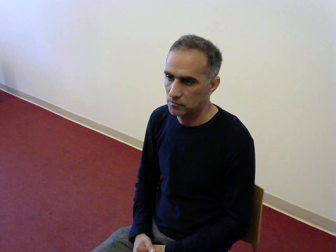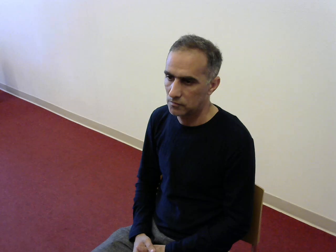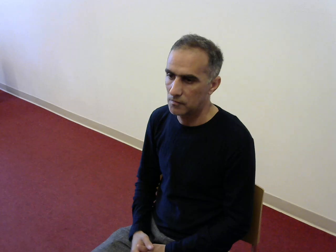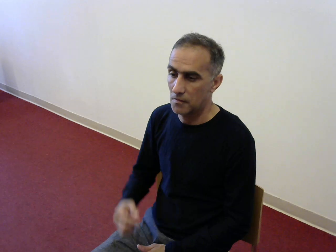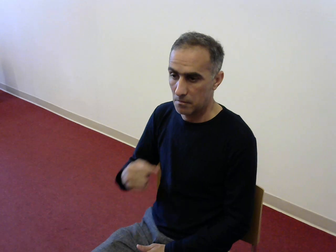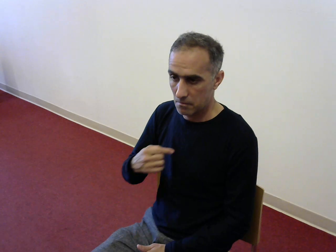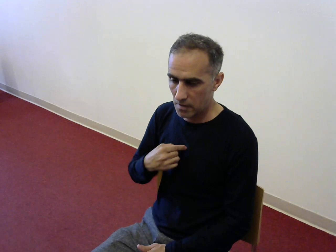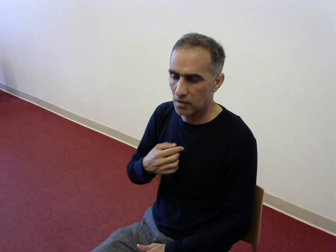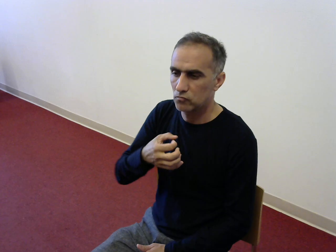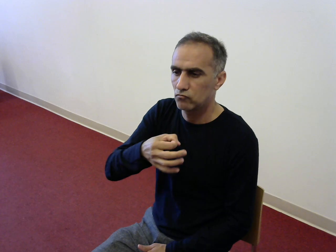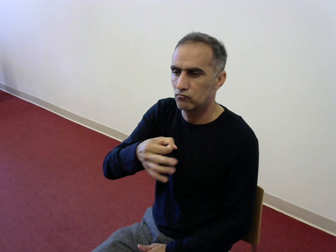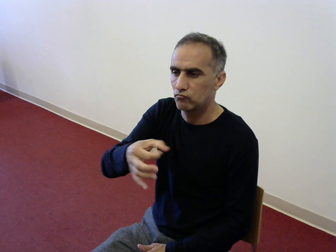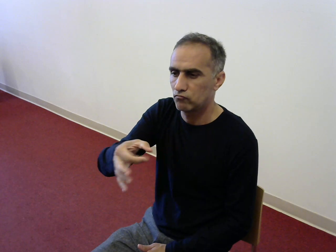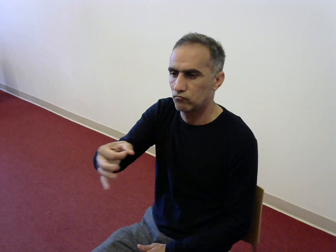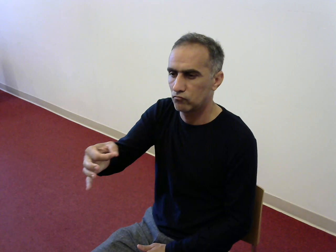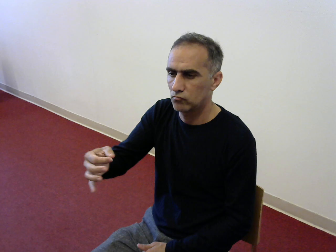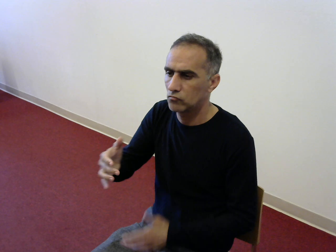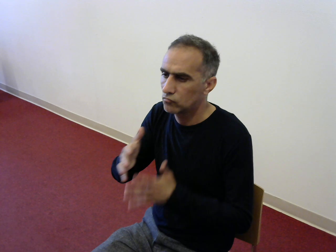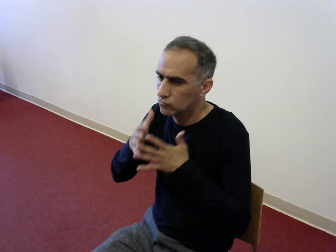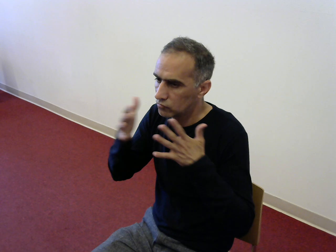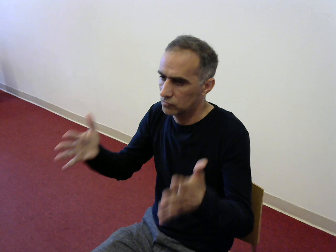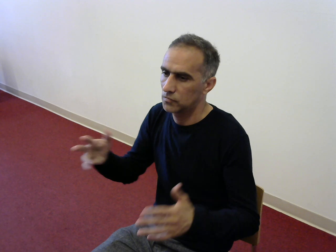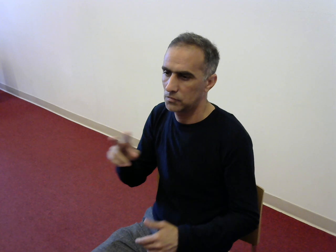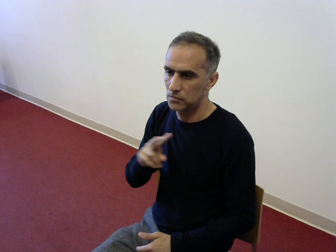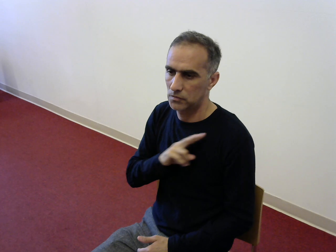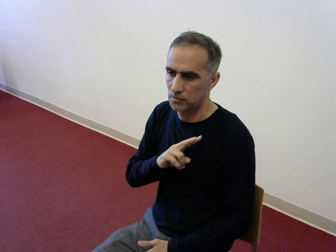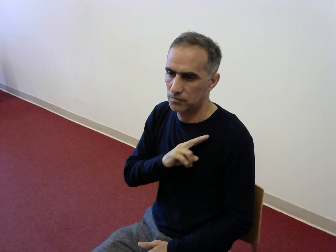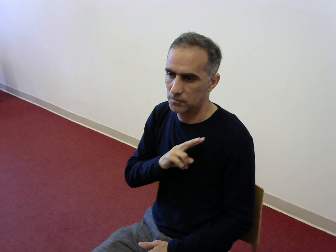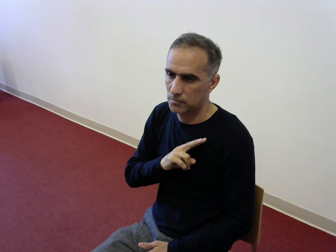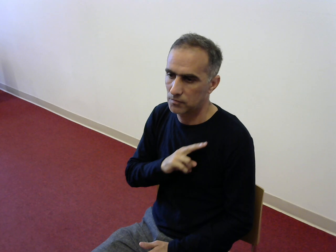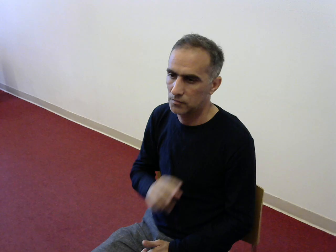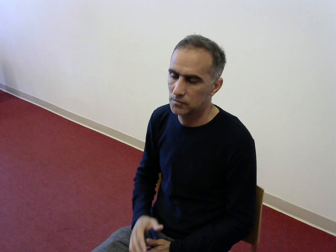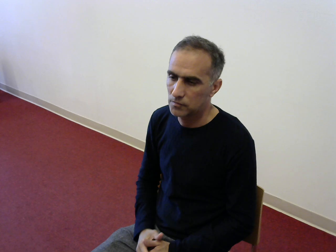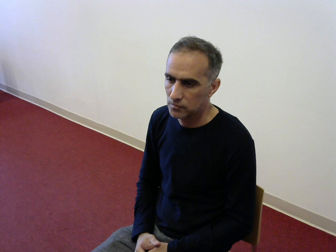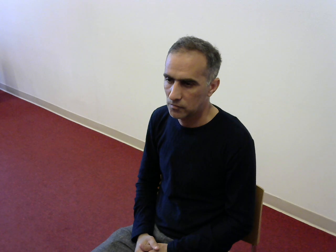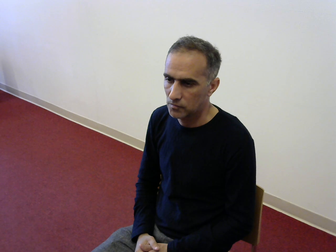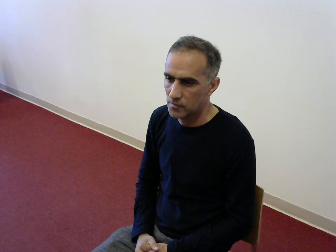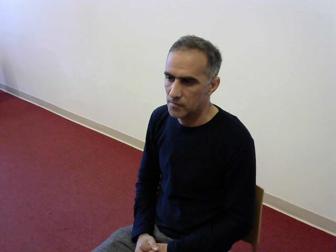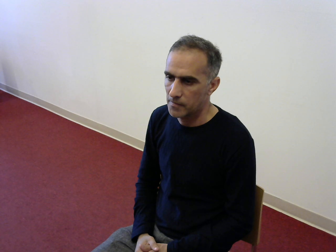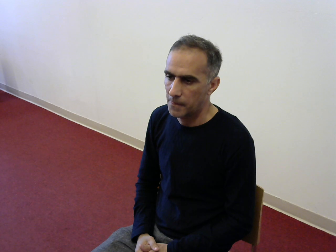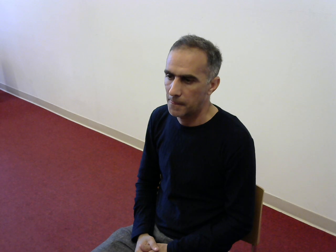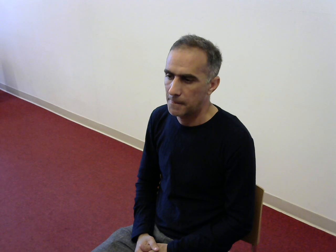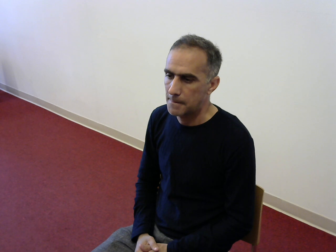Mən səyahət etməyi çox sevirəm